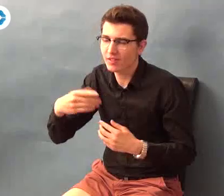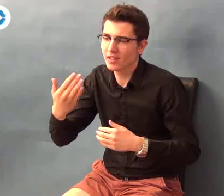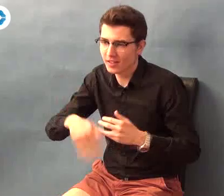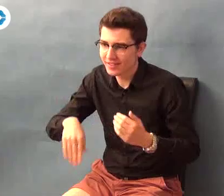Koniec.